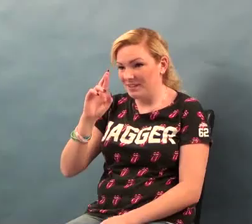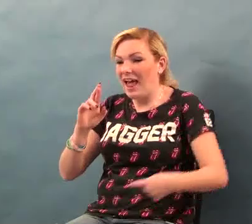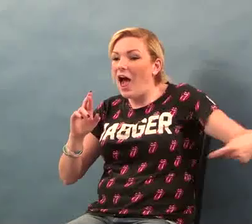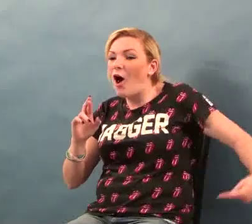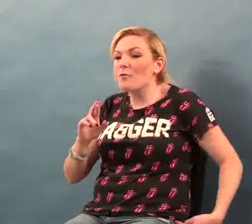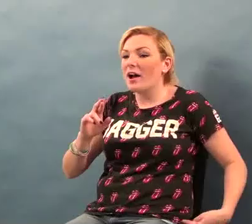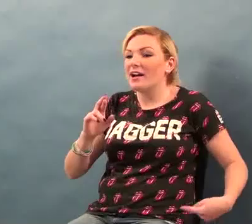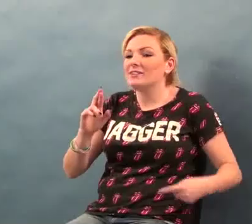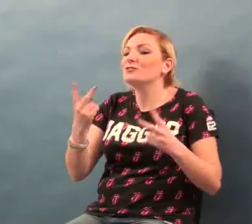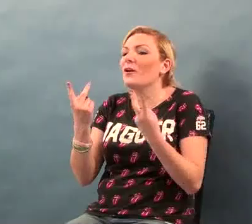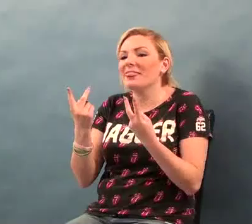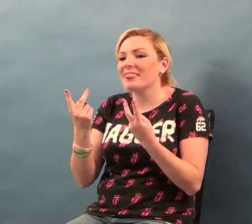Co trafiło w pupę i skąd?